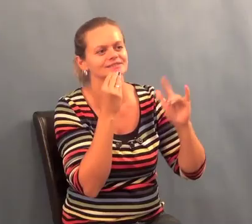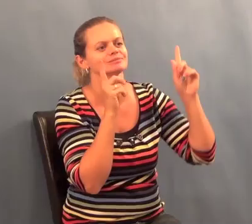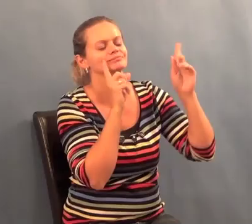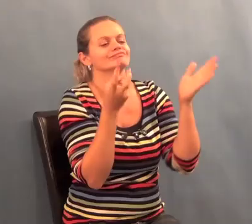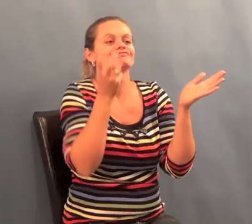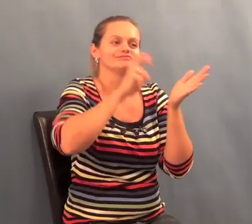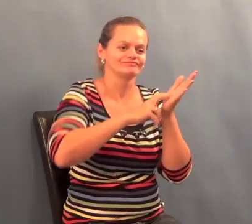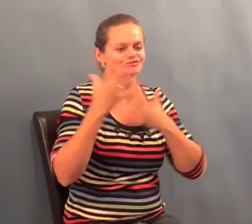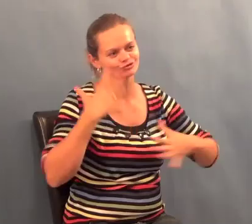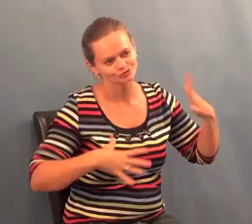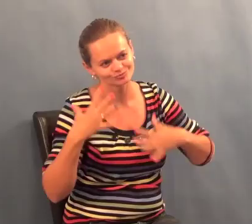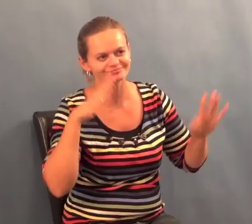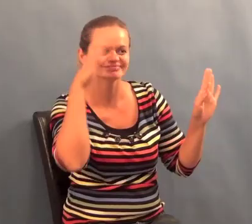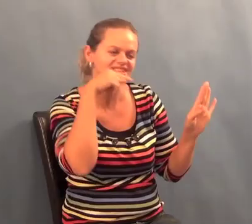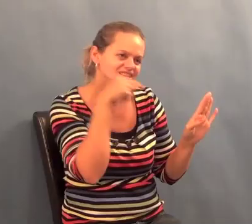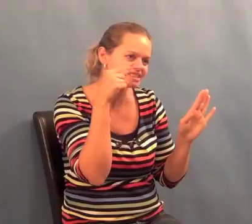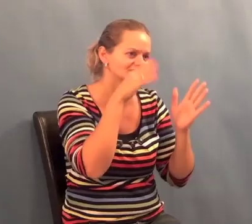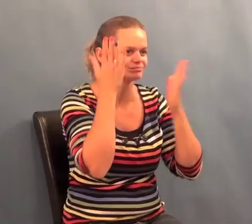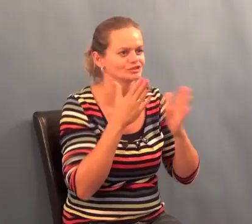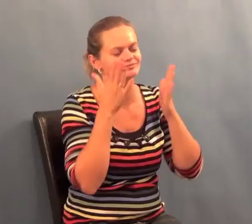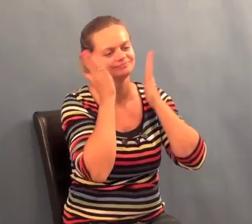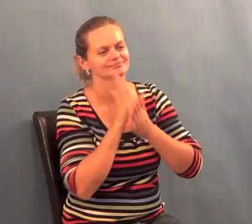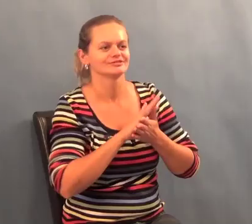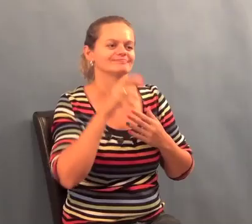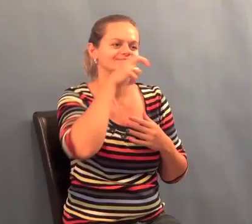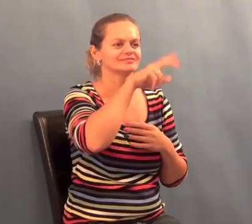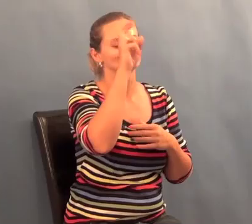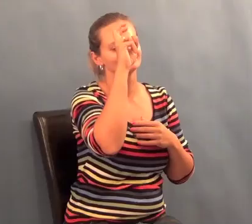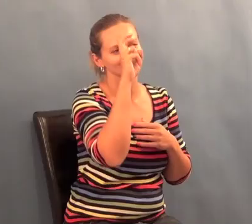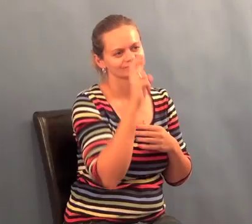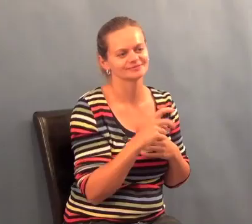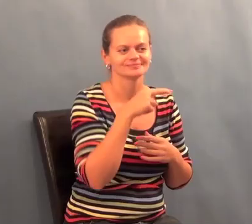Chłopak wstał, ubrał się, umył twarz, zęby i zjechał windą na dół.